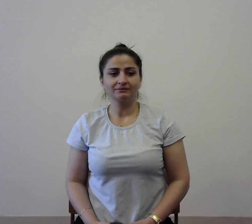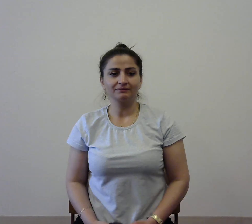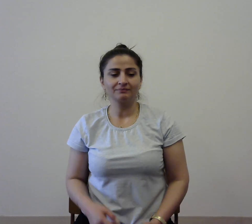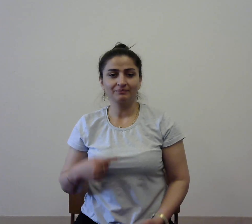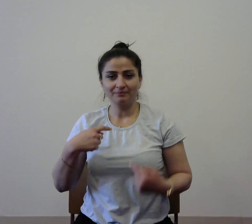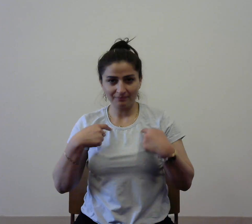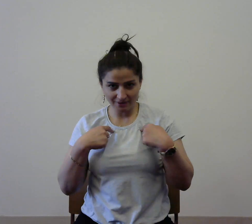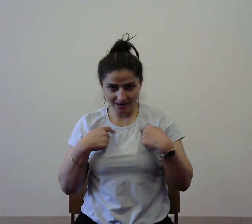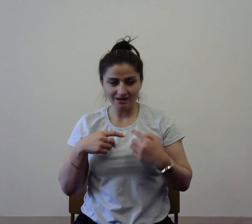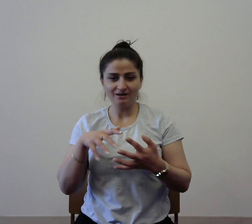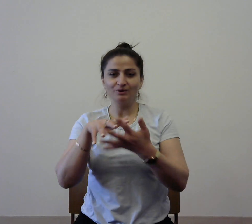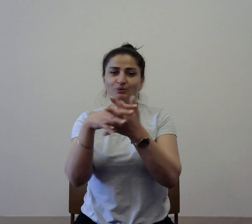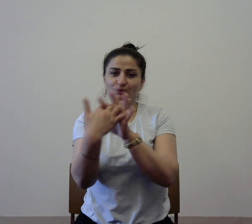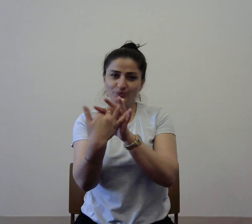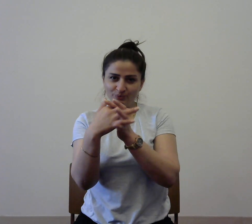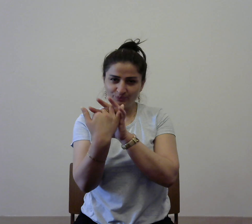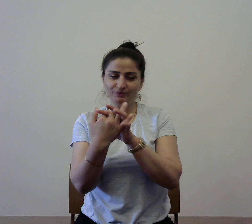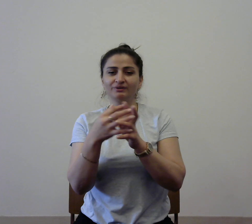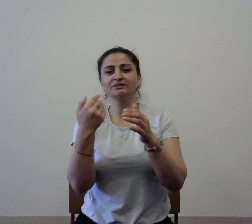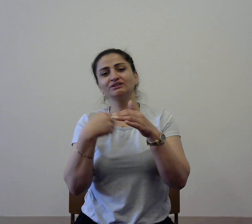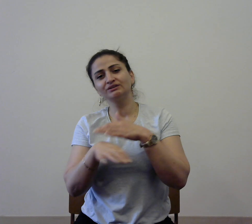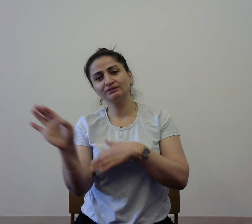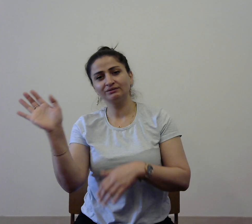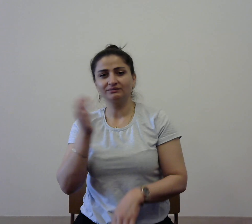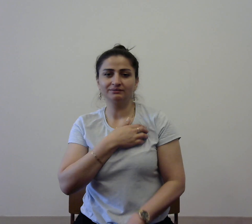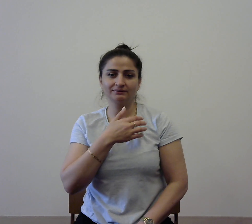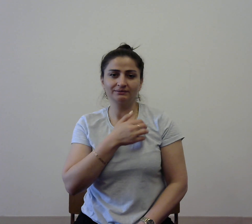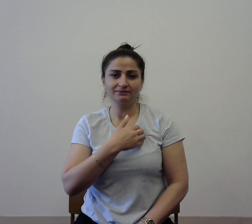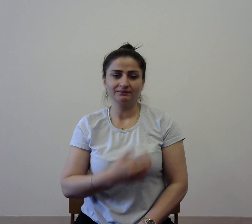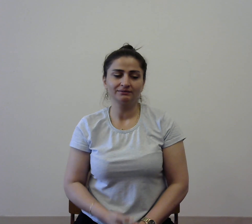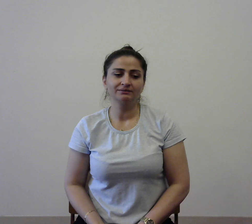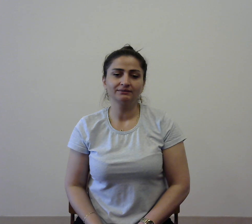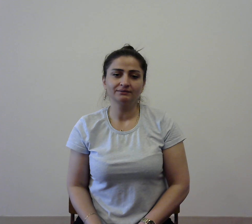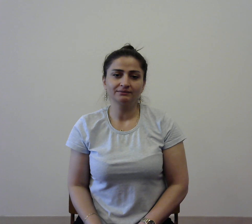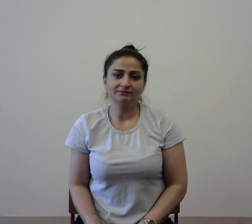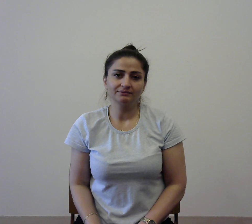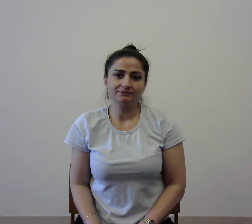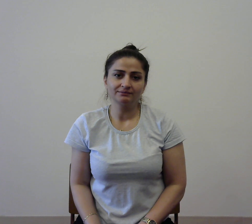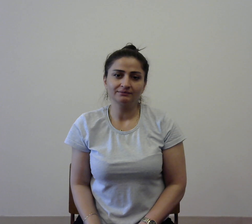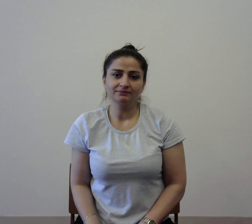Mən kəndə getmək istəyirəm